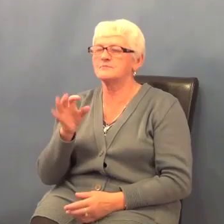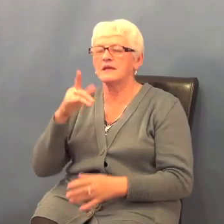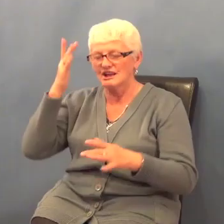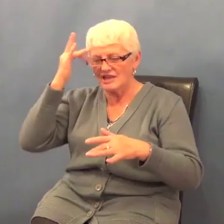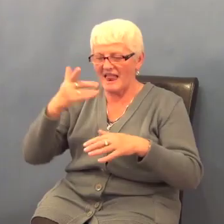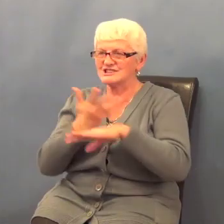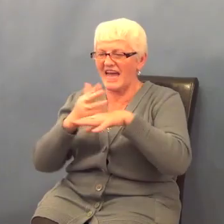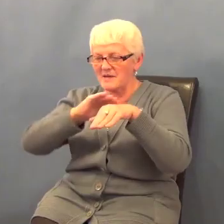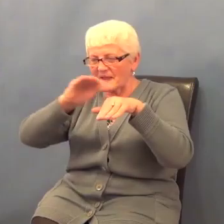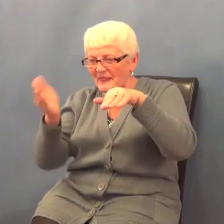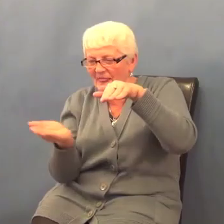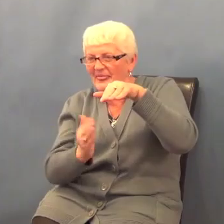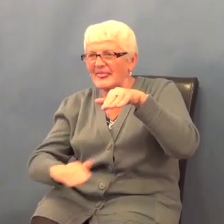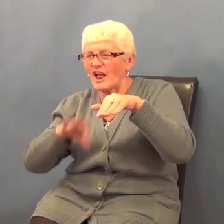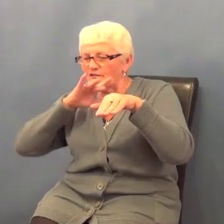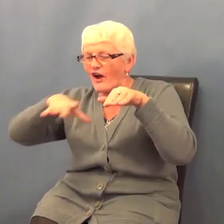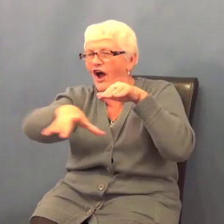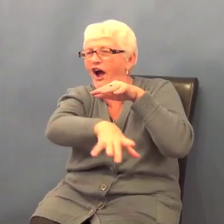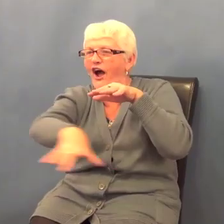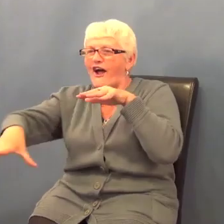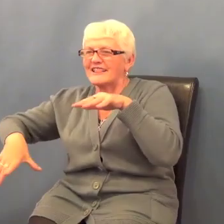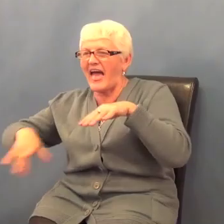Jeleń, nierówna ziemia, pod spodem płynie rzeka.